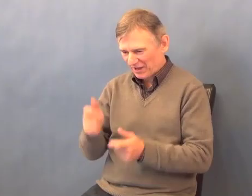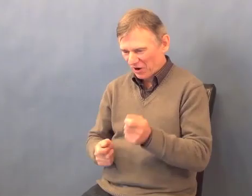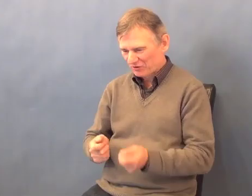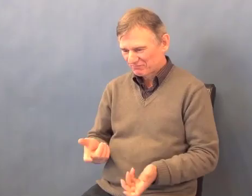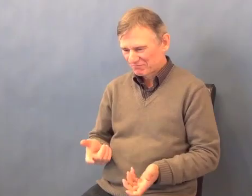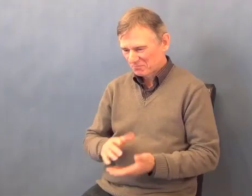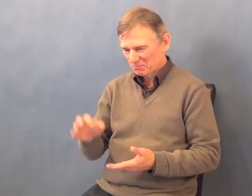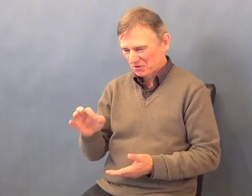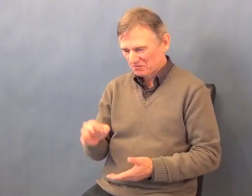Butelka mleka?